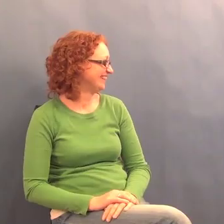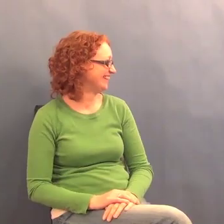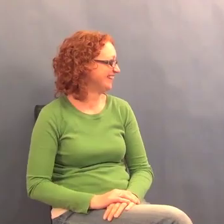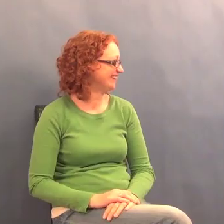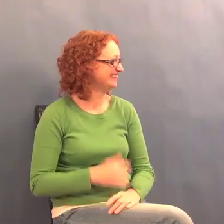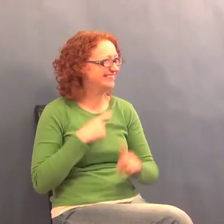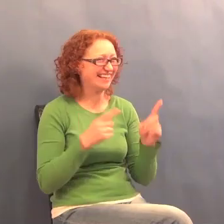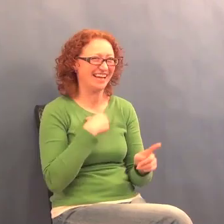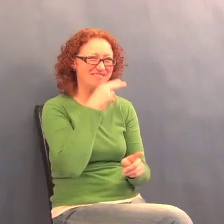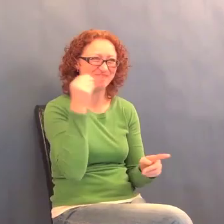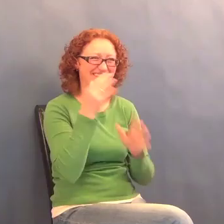Ja czasami uśmiecham się migając.